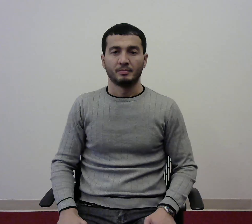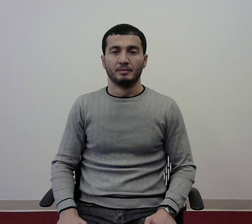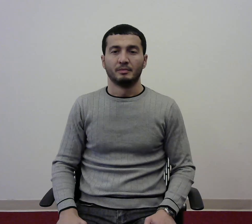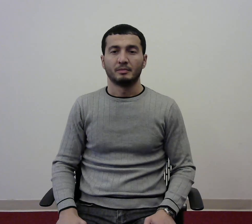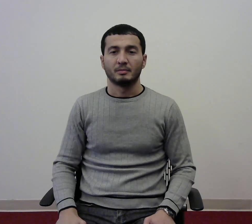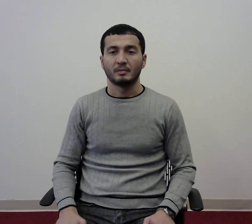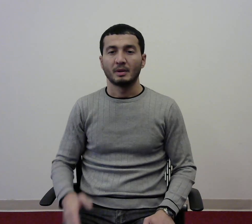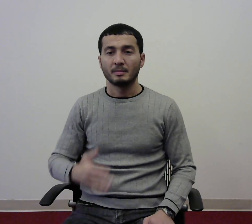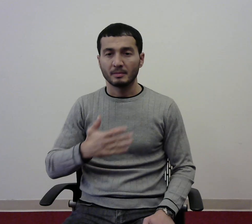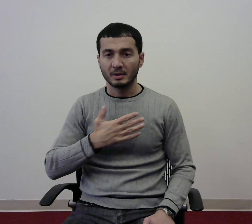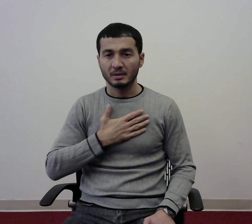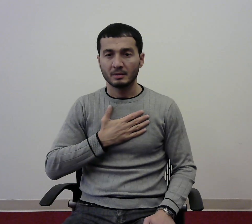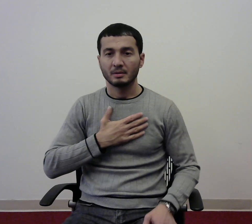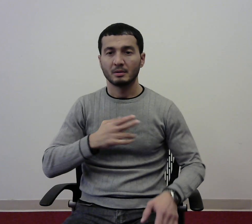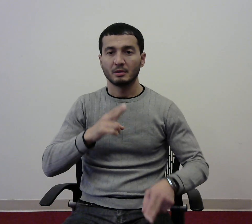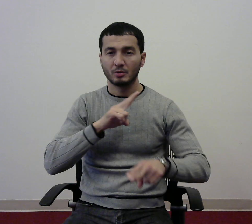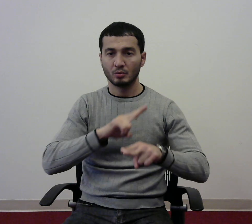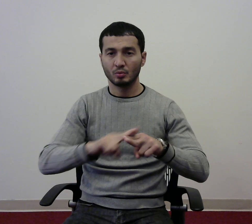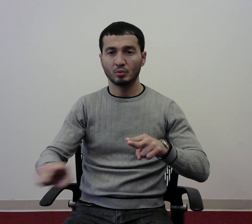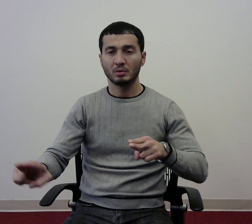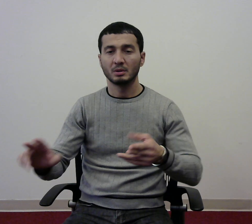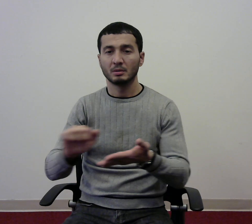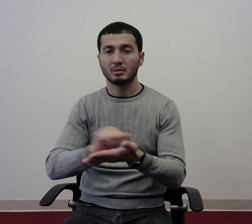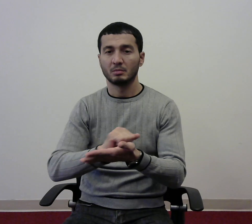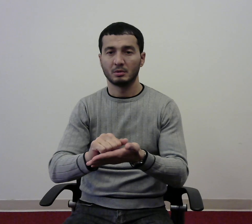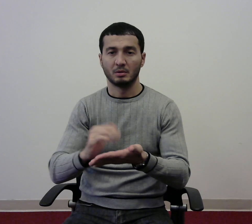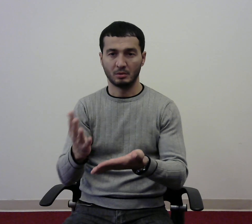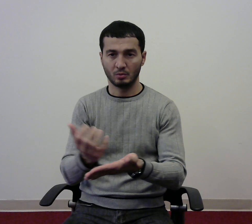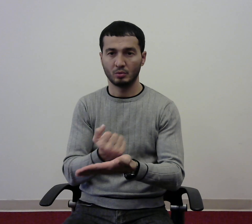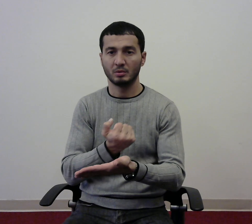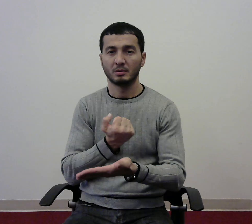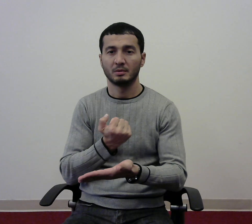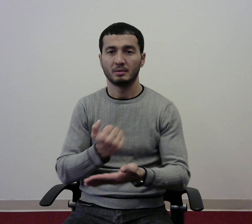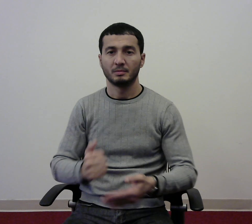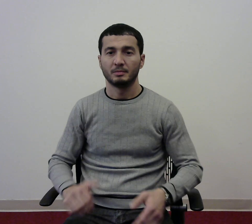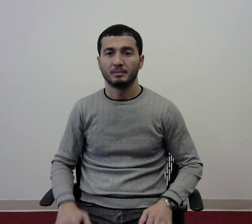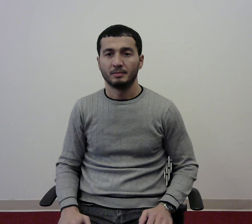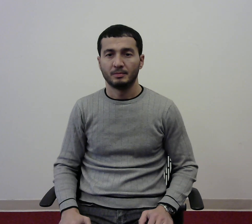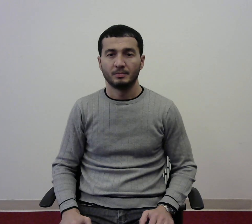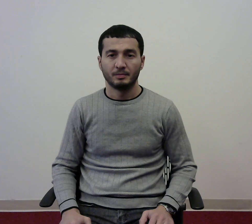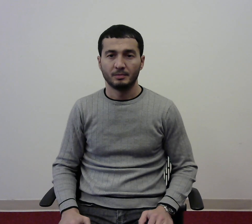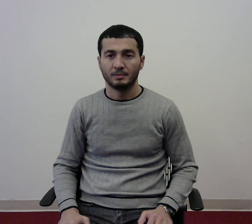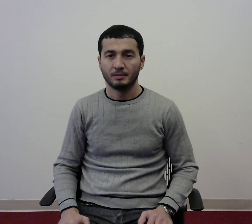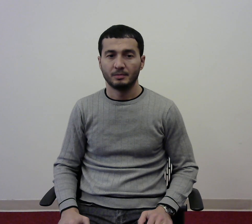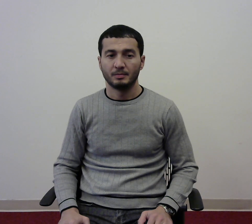Mən itirdiyim sənədi tapmışam